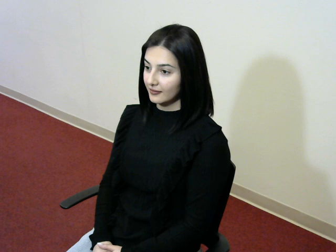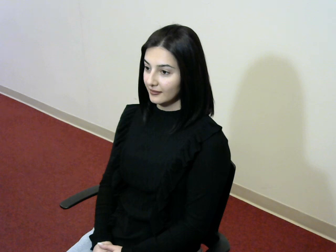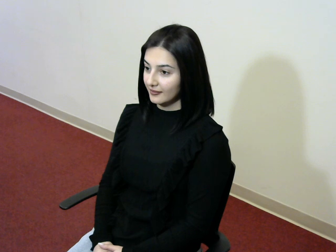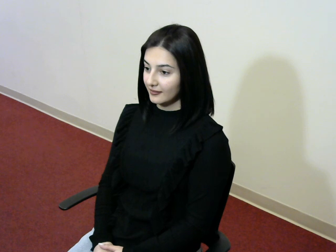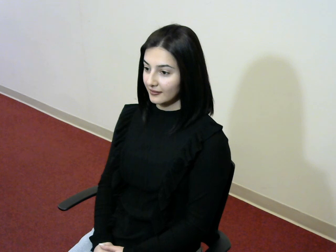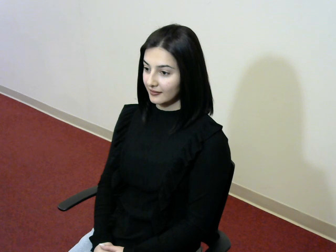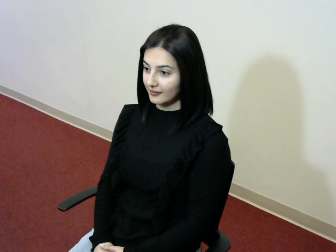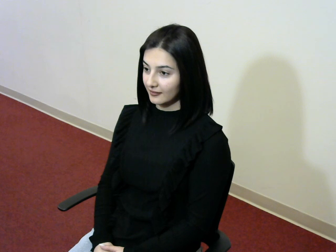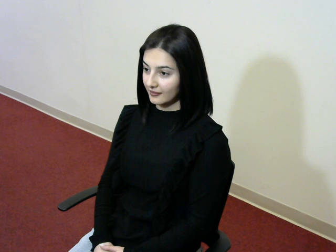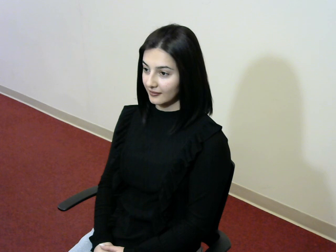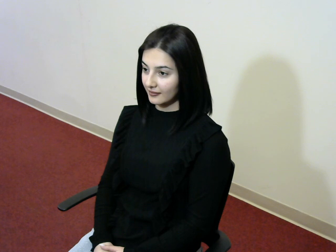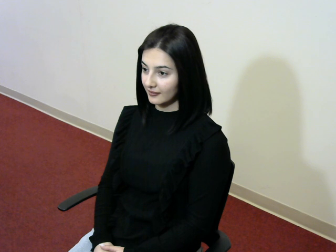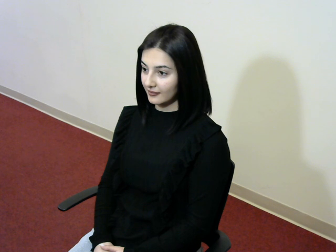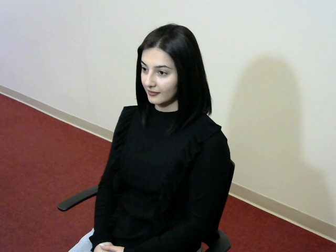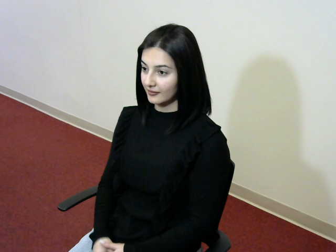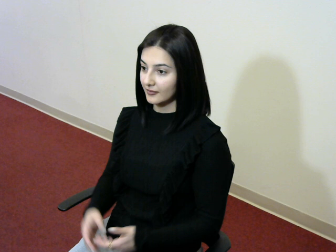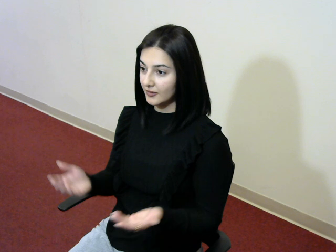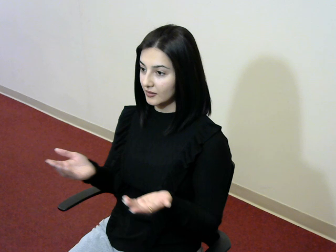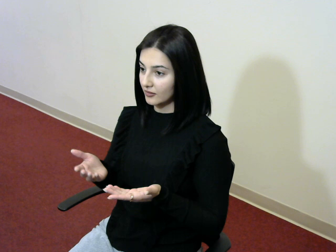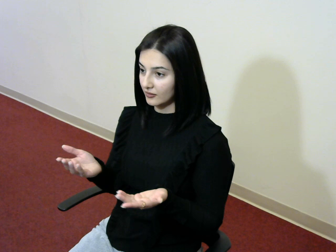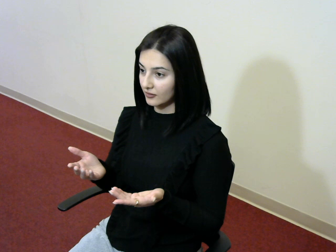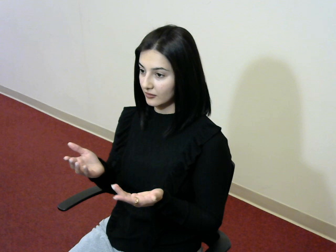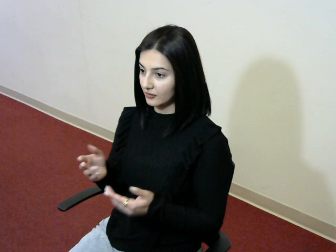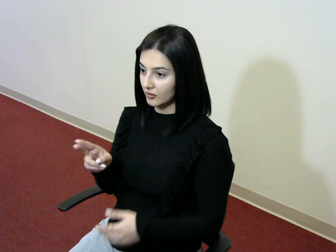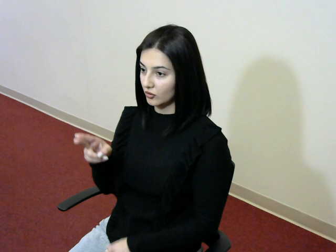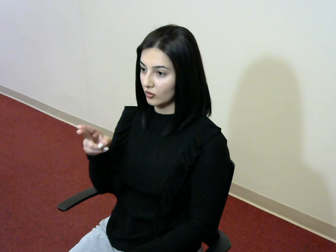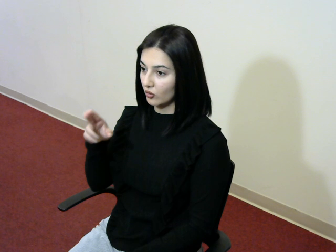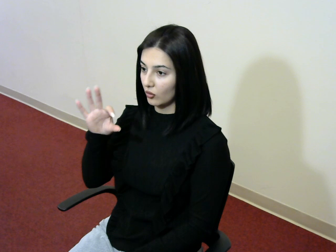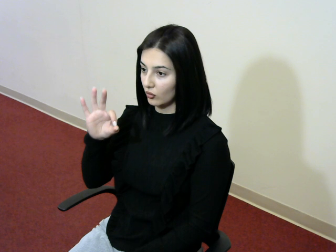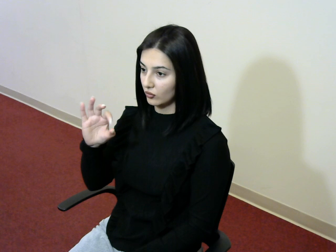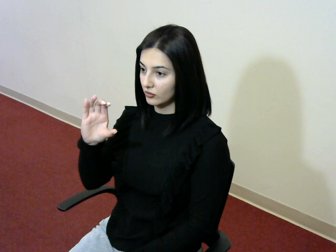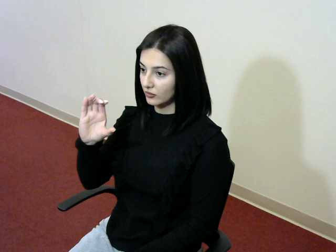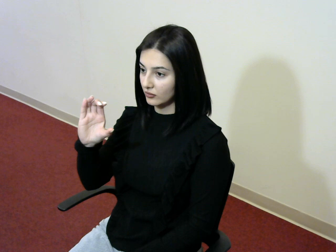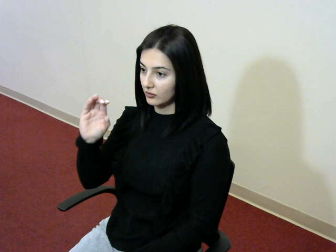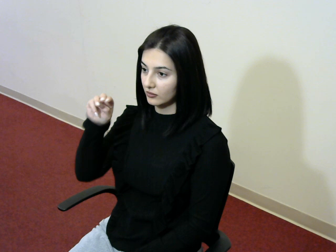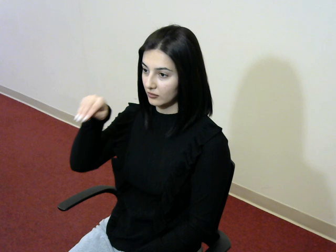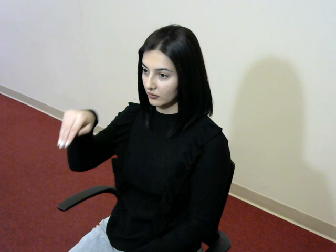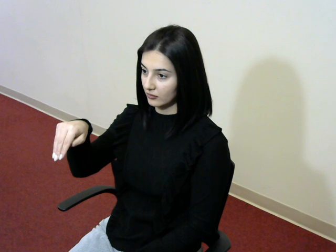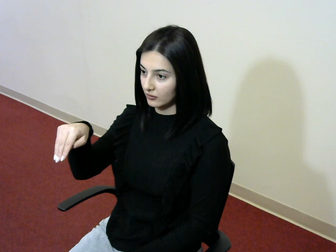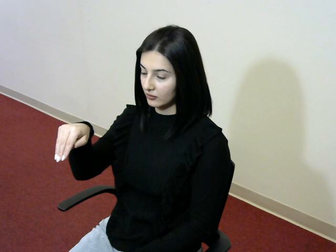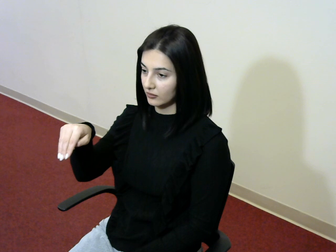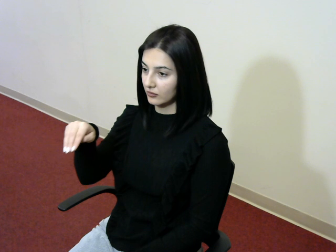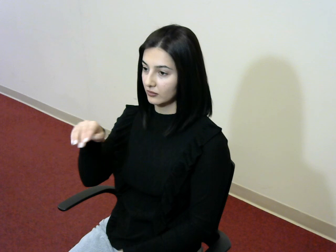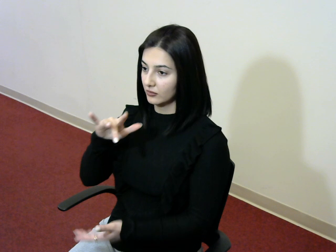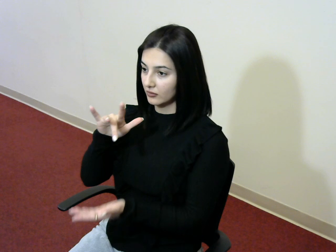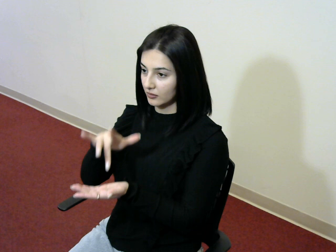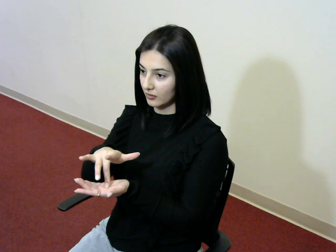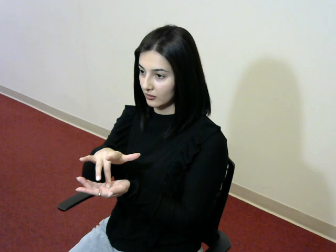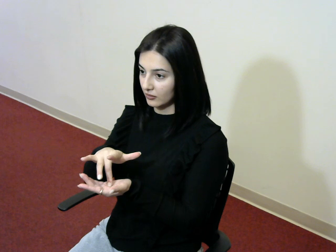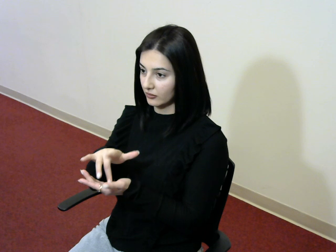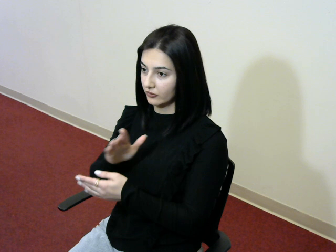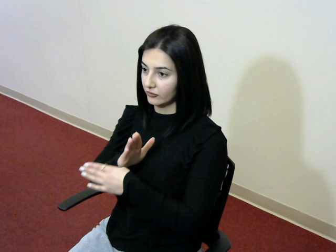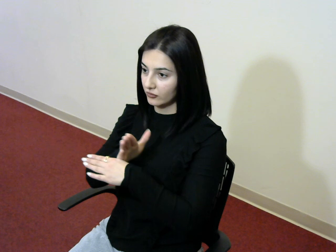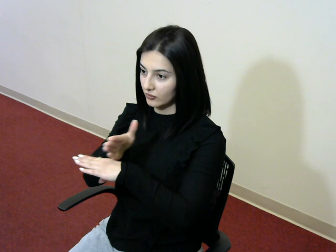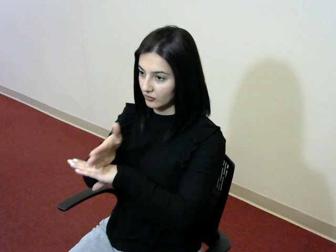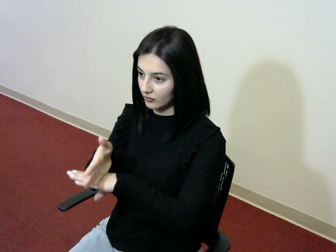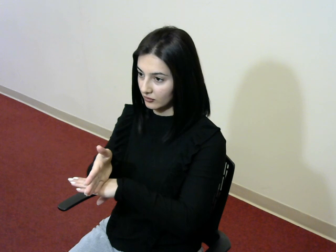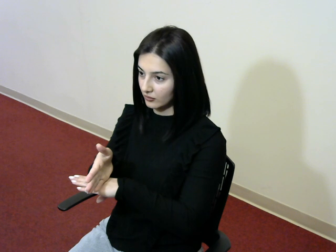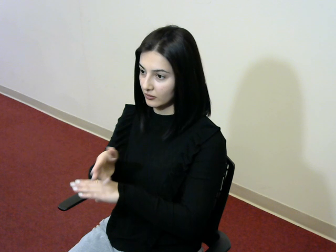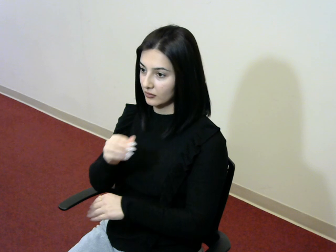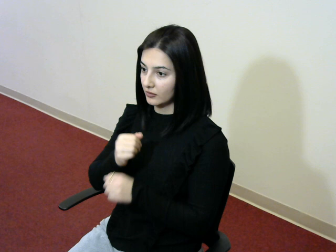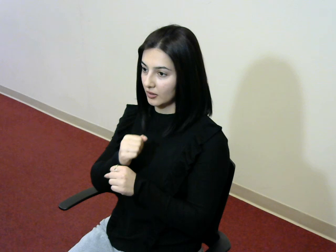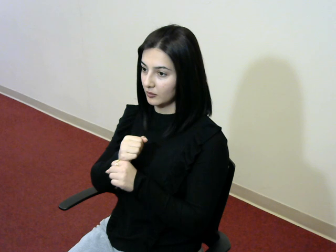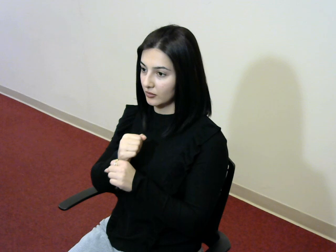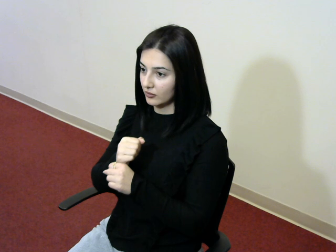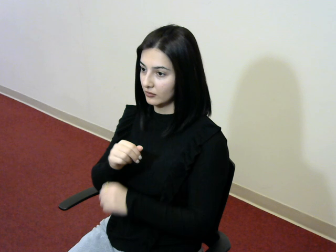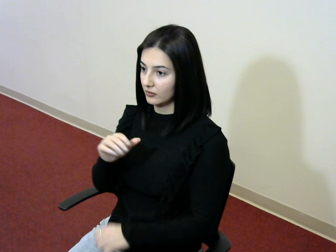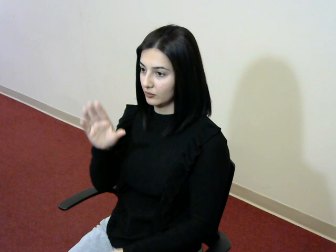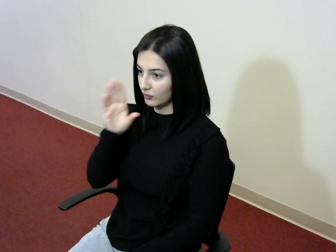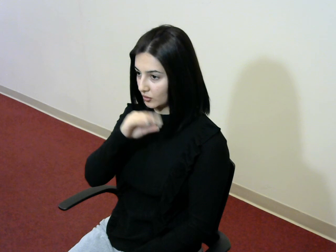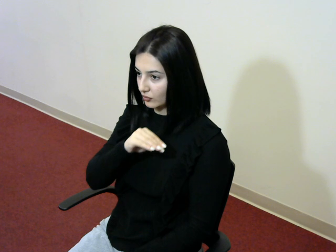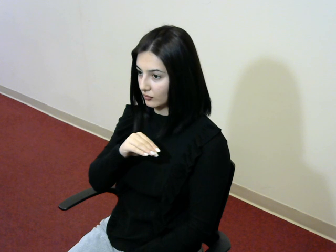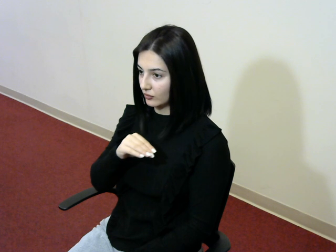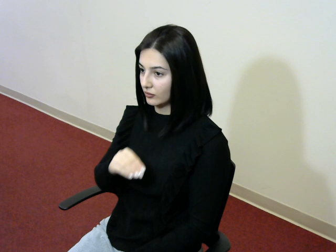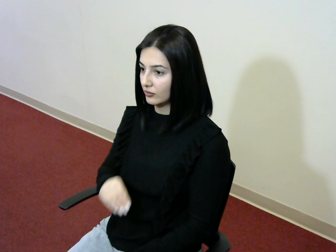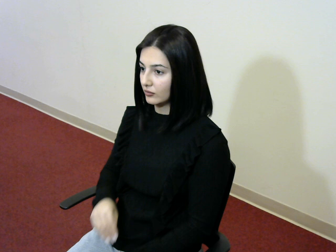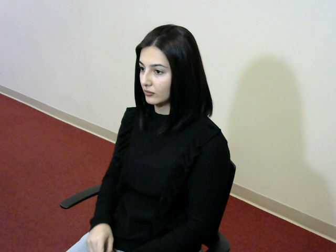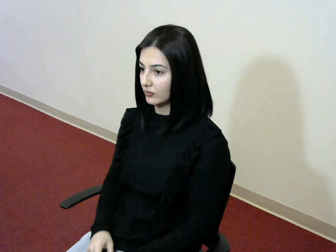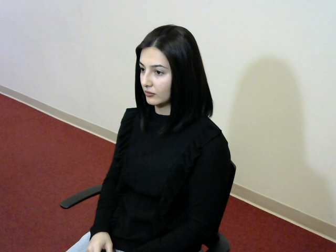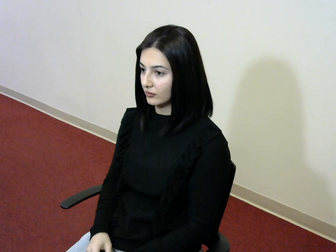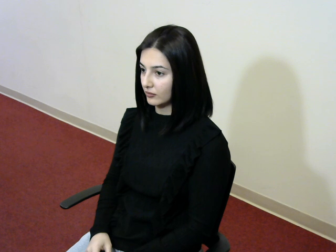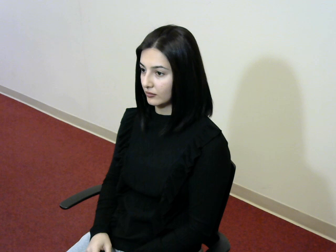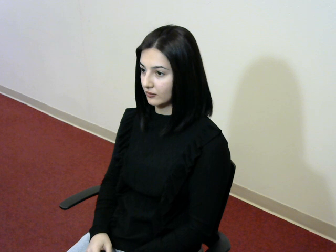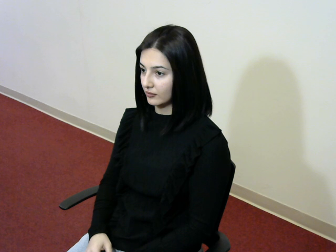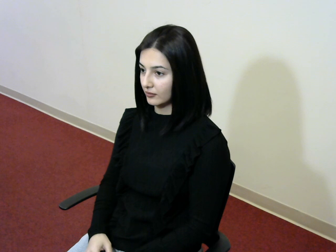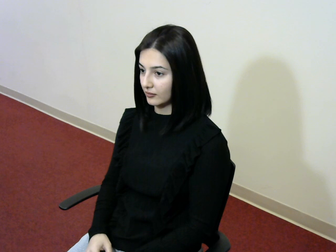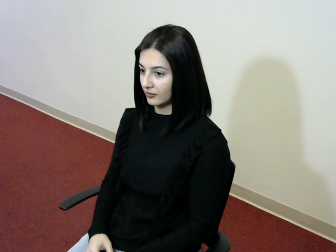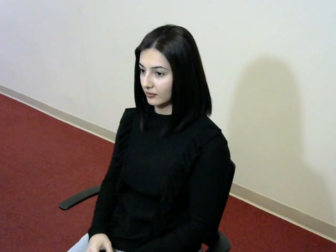Hansı DOST Mərkəzlərinə müraciət edə bilərəm?